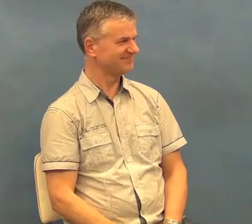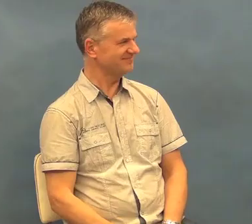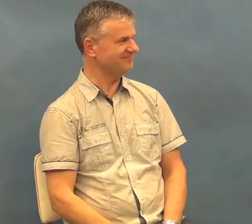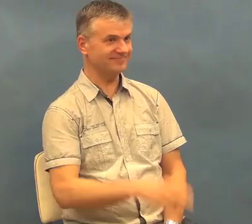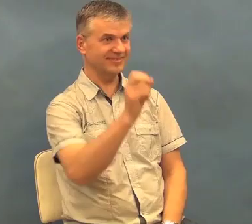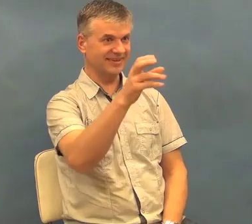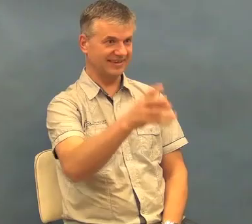Tak, tak.